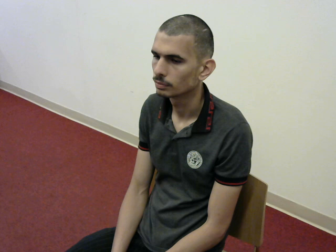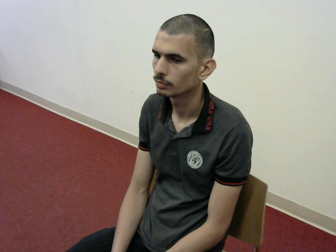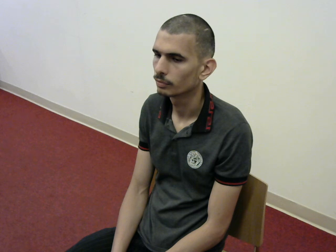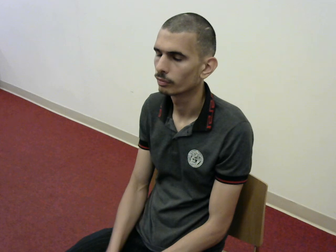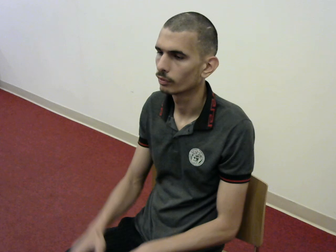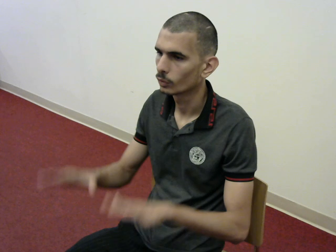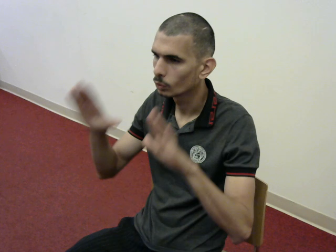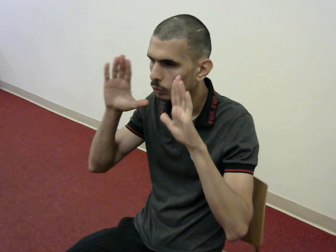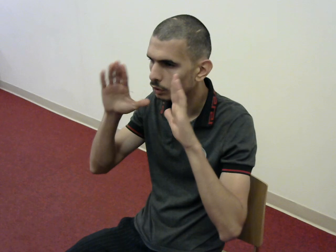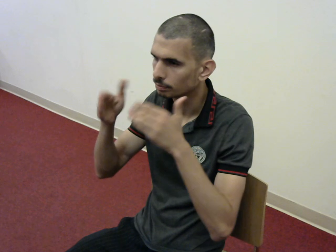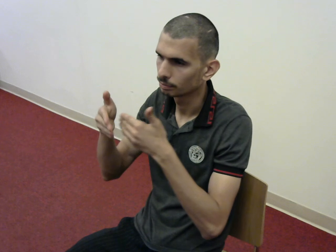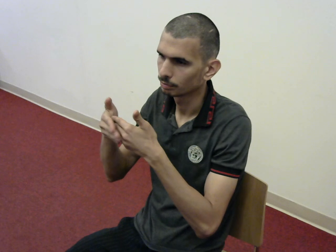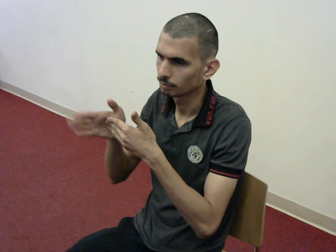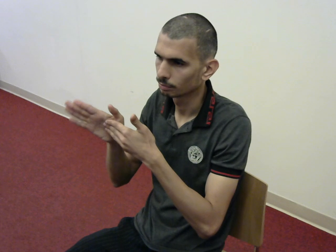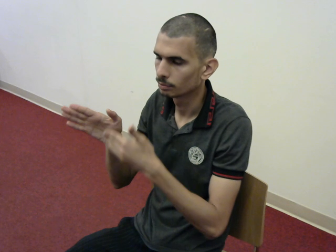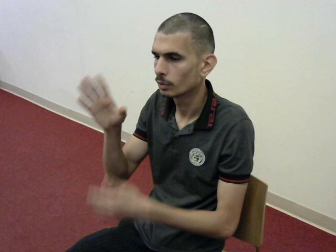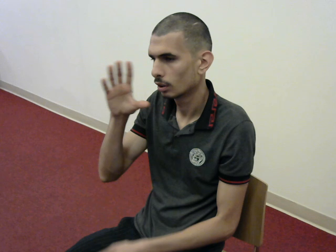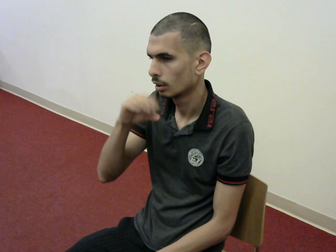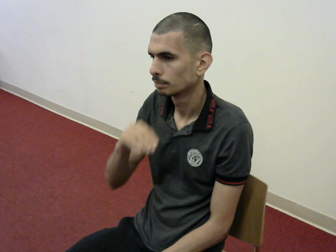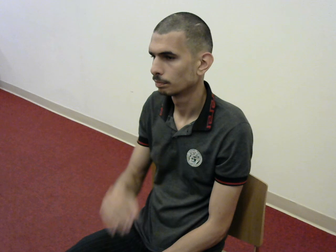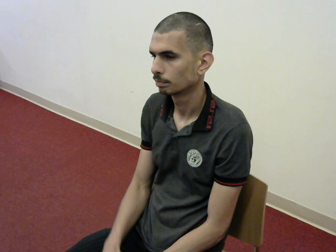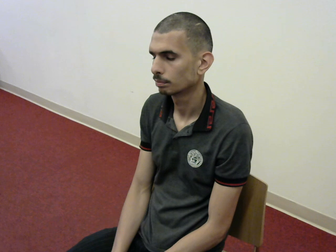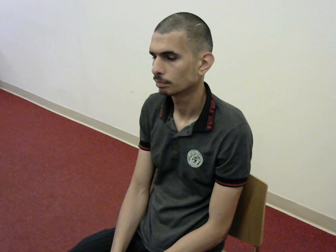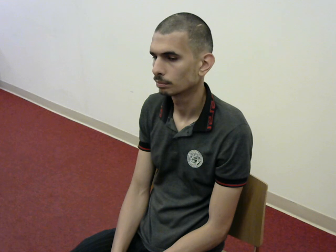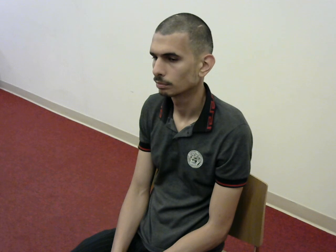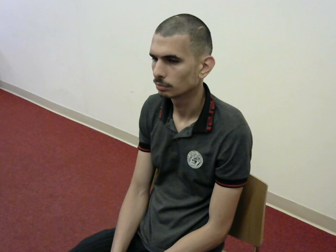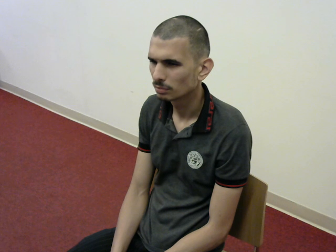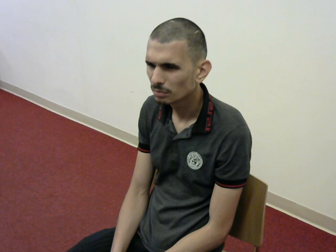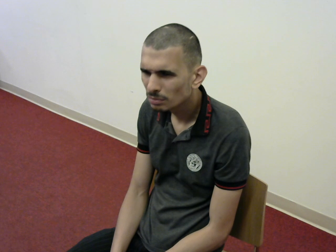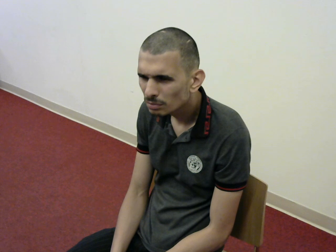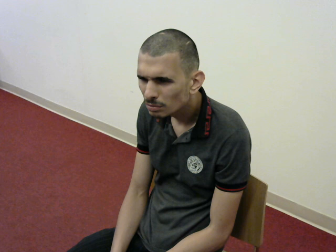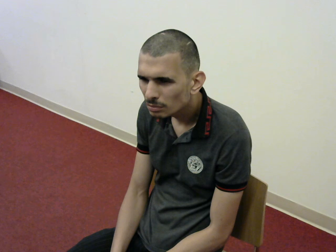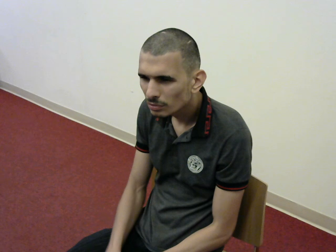Pəncərəni aça bilərsinizmi?